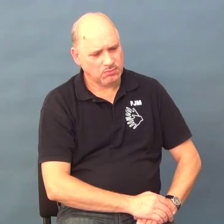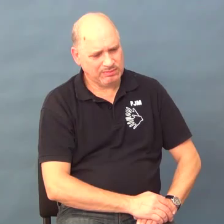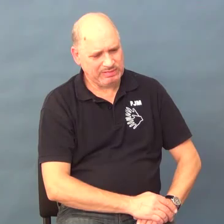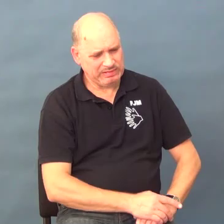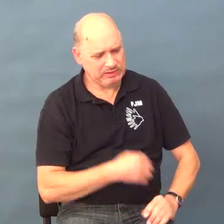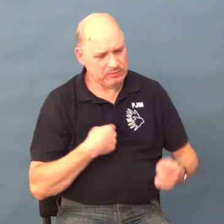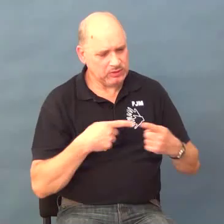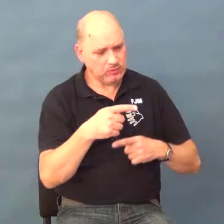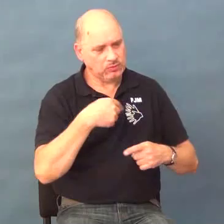Mnie pasuje, obu nam pasuje.